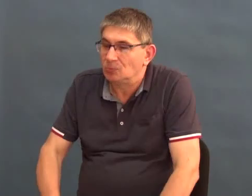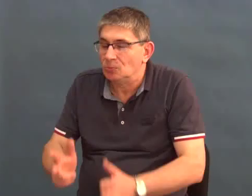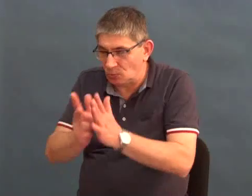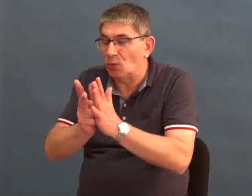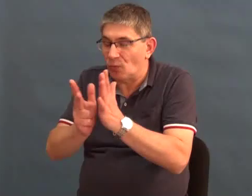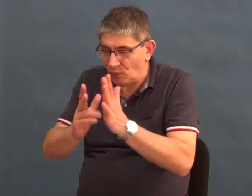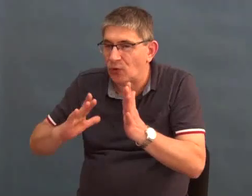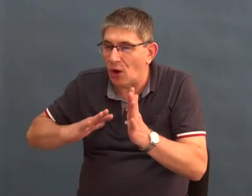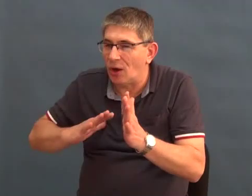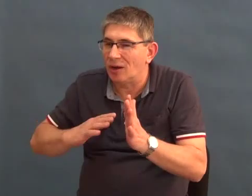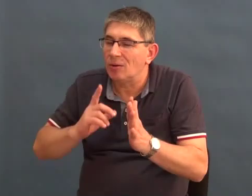O osiemnastej jesteś wolny.